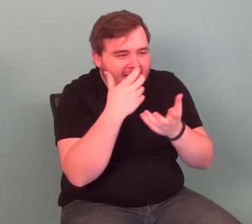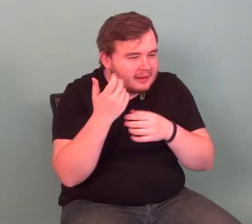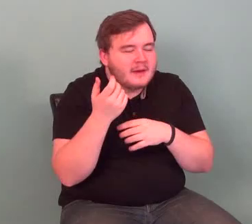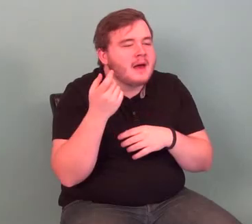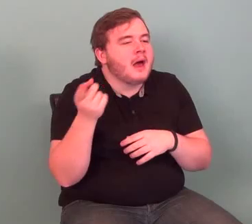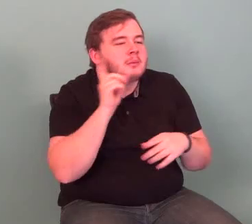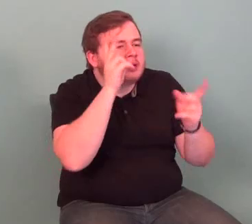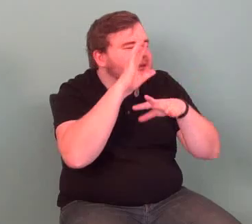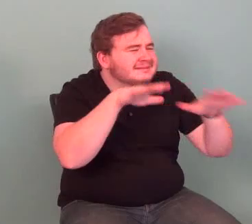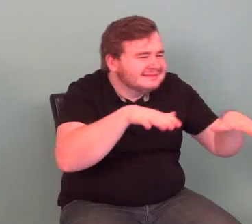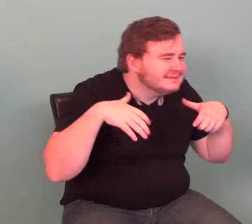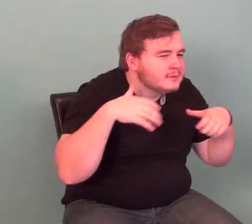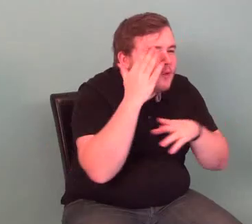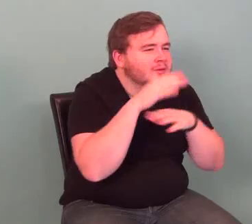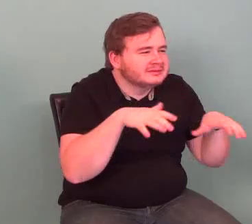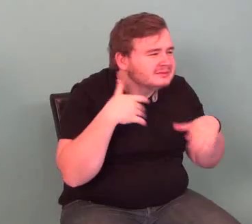A chłopak wygląda przez okno i szuka.